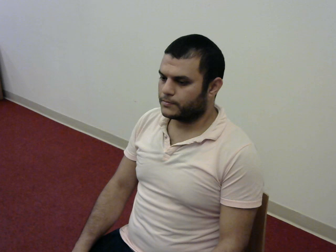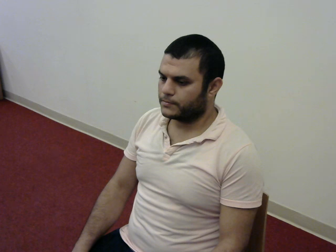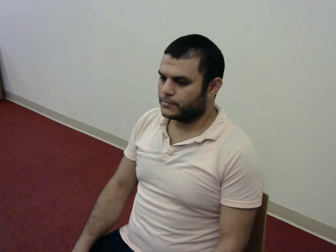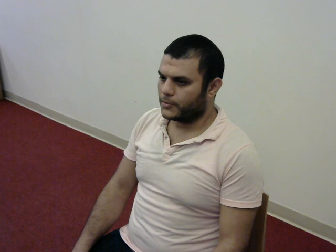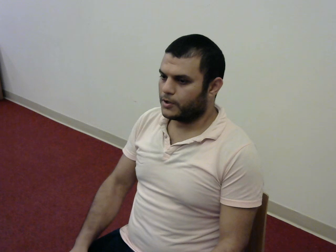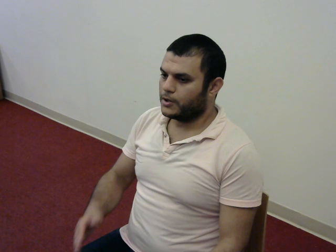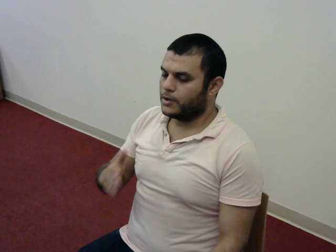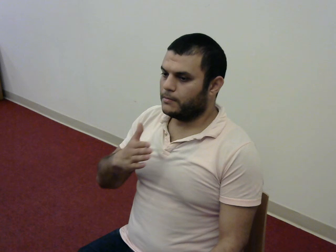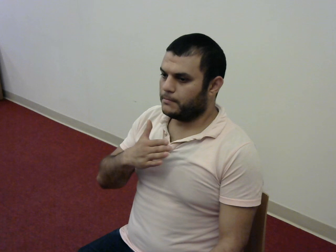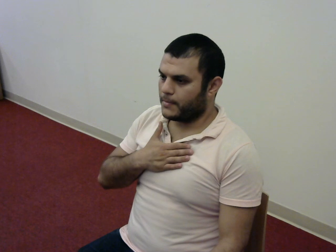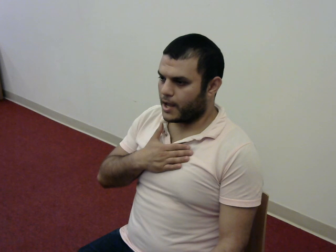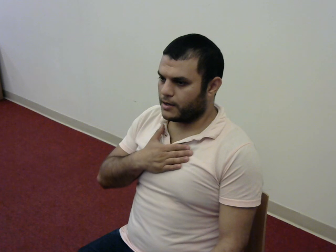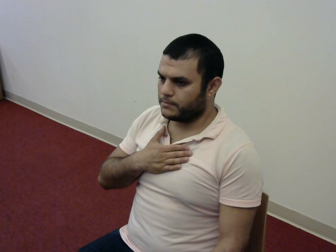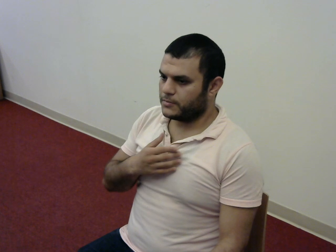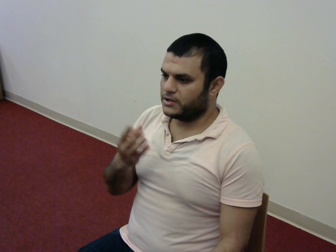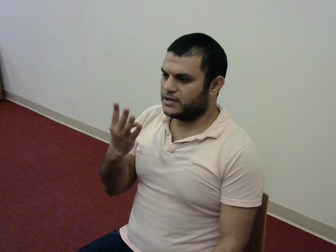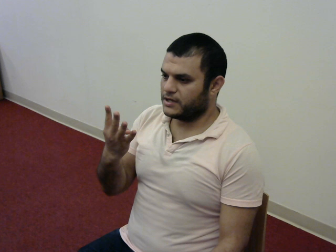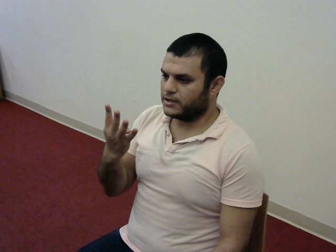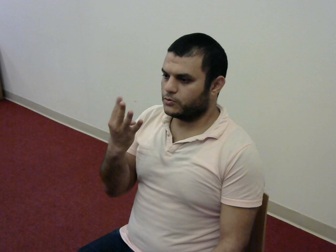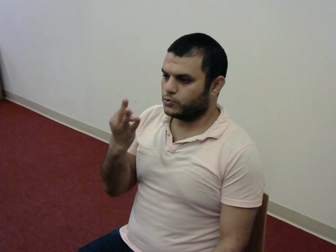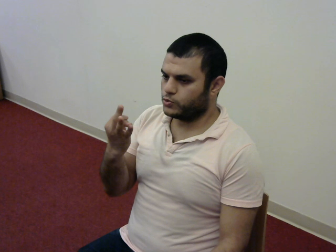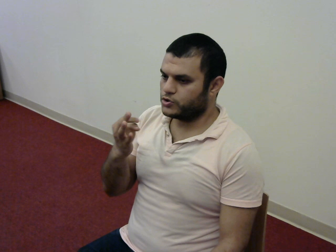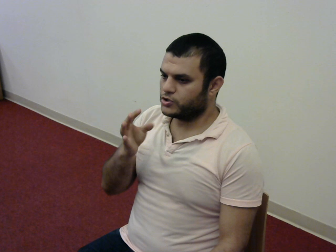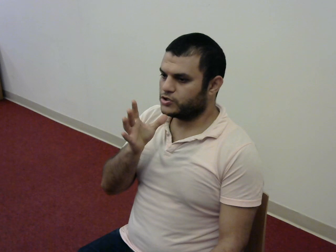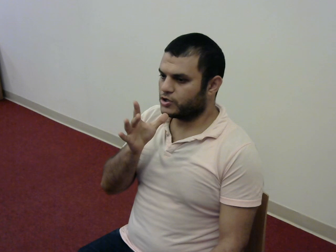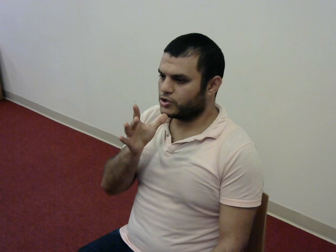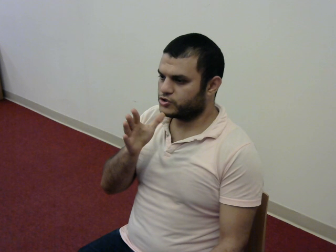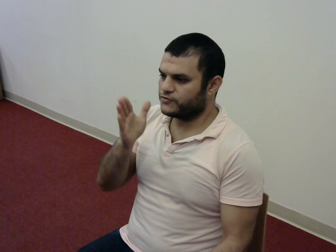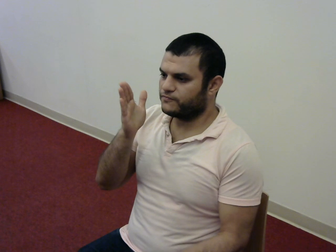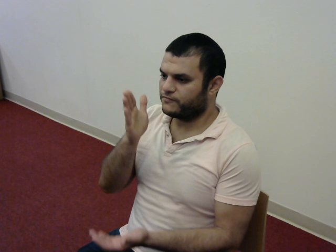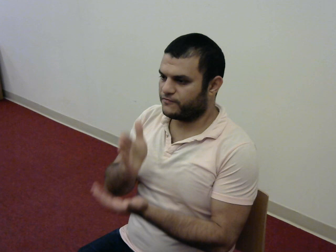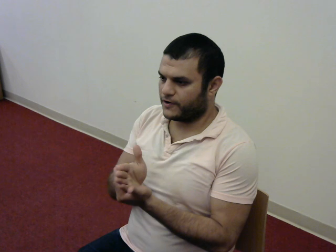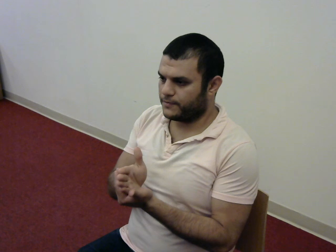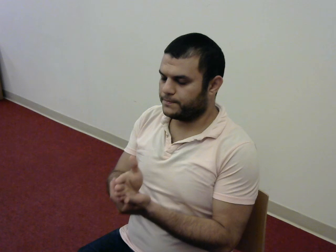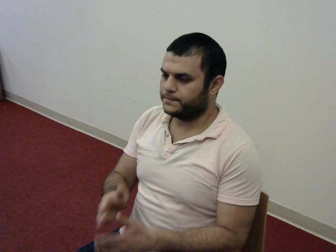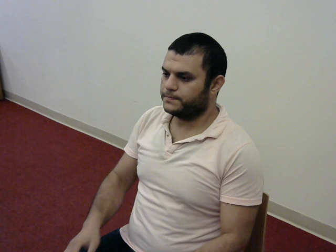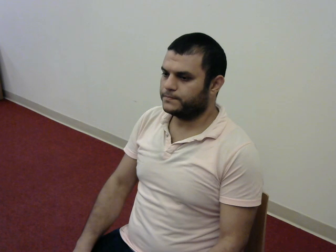Mənim 43 yaşım var